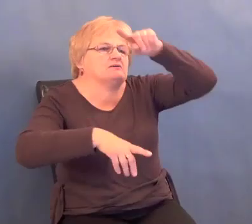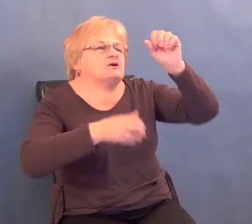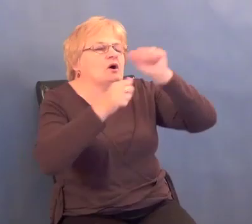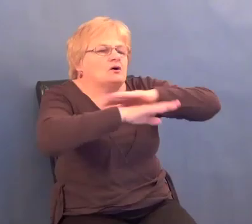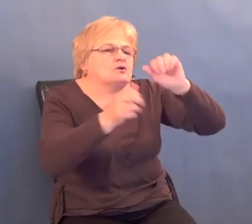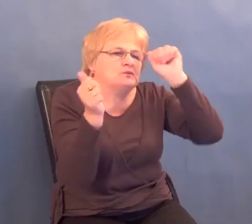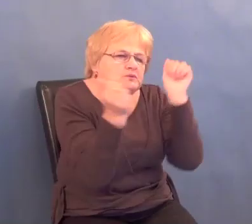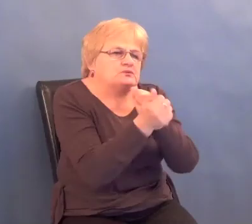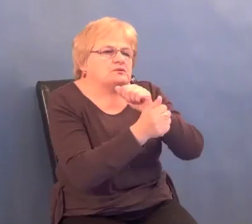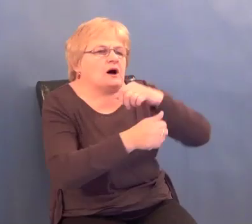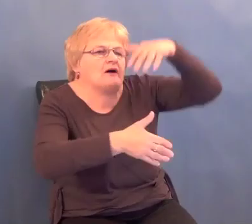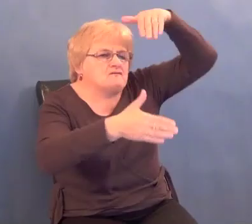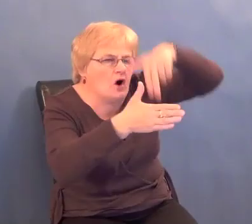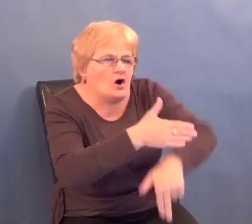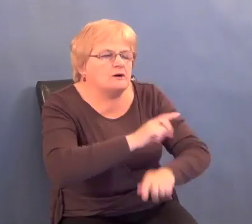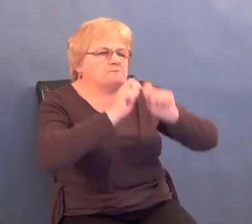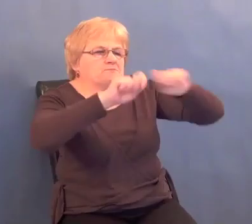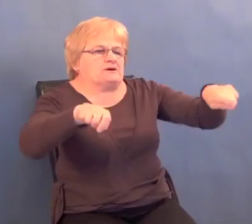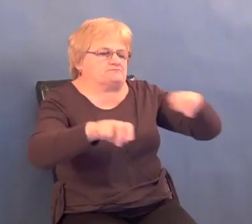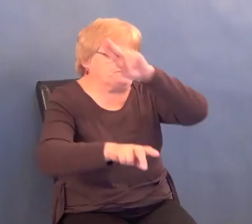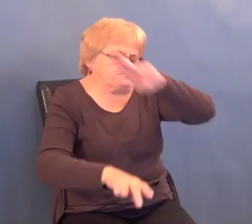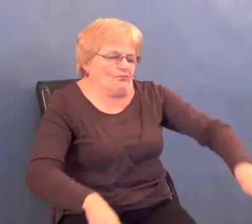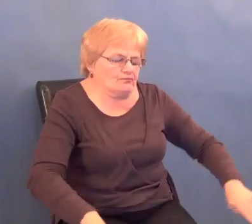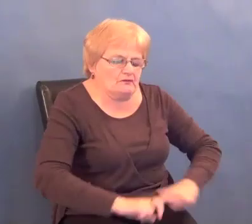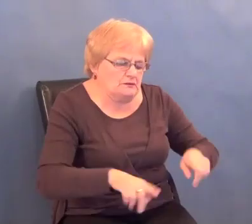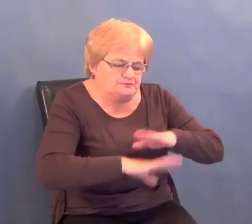Jest zimna woda i można się utopić.